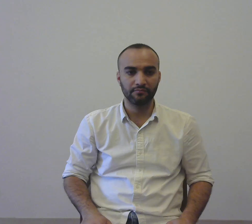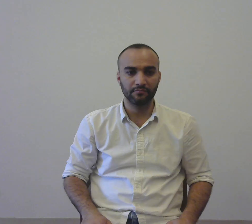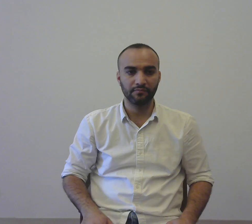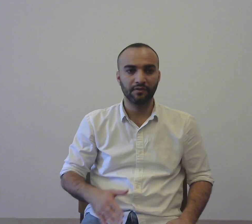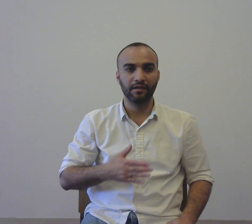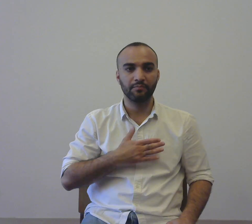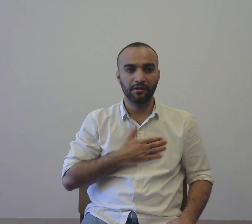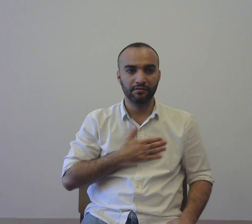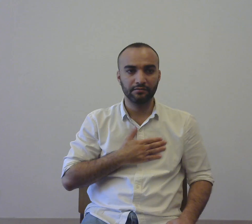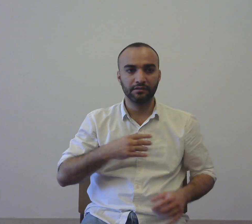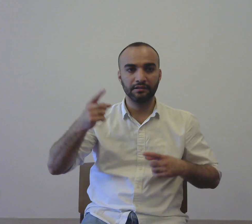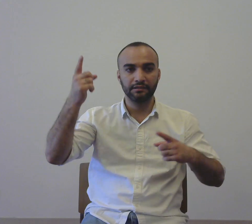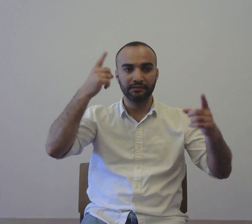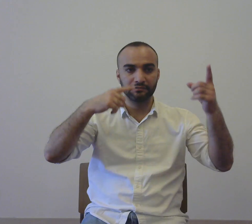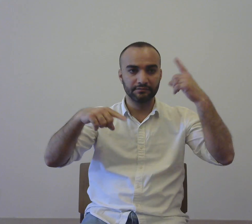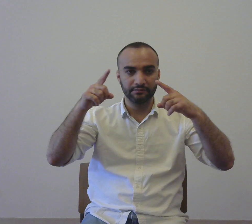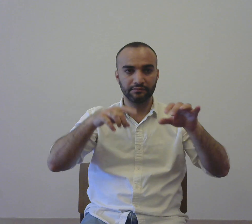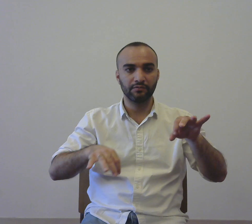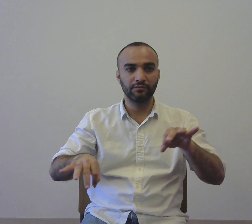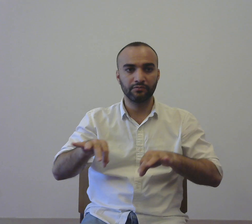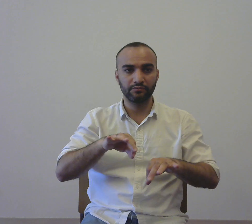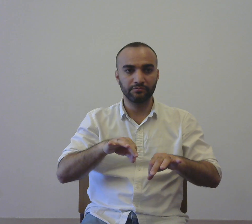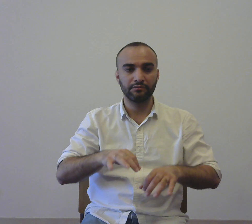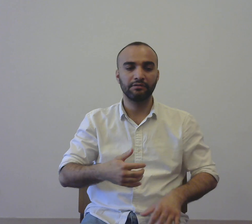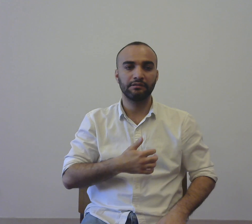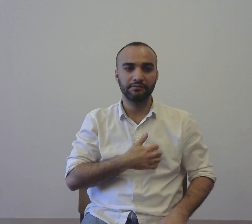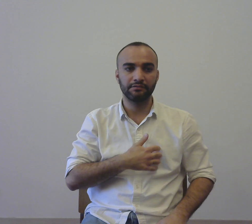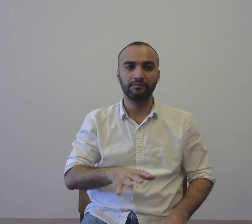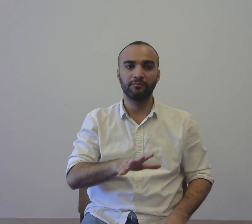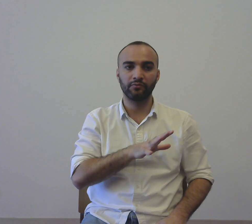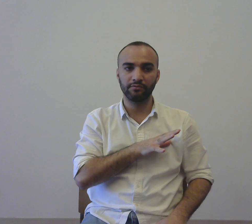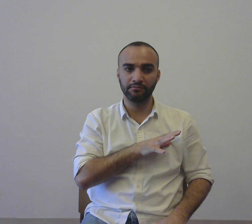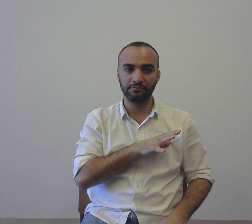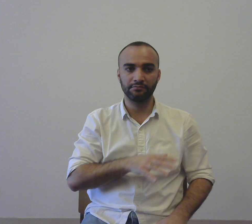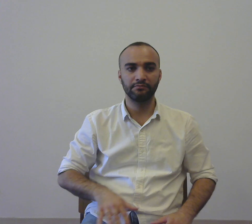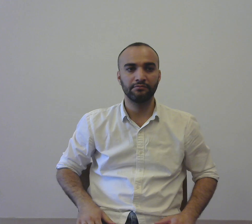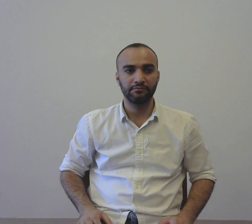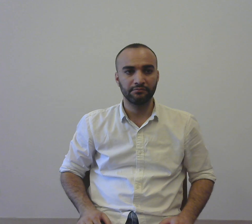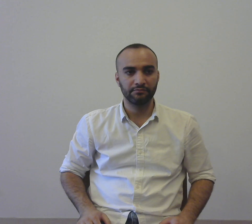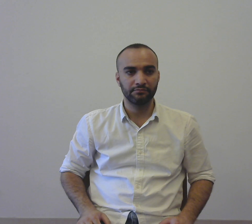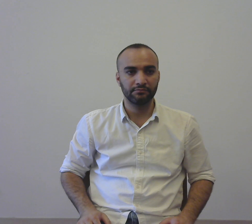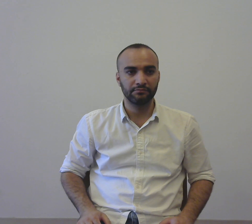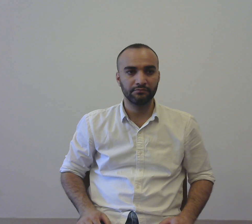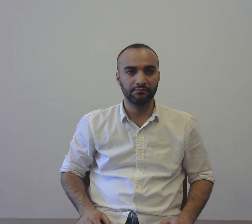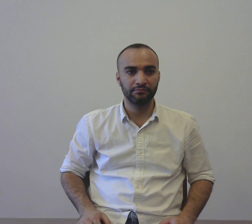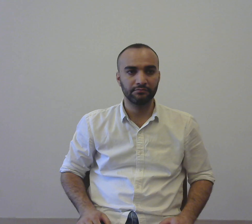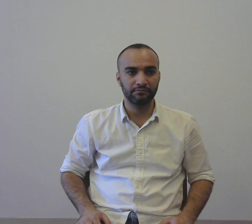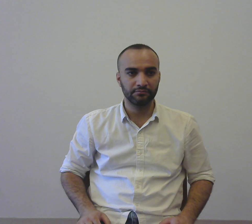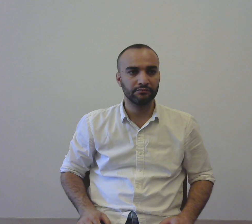Mən dizayner olmaq istəyirəm